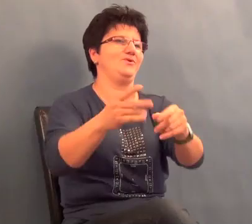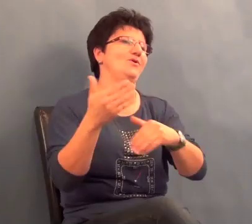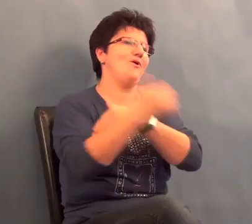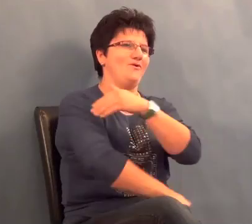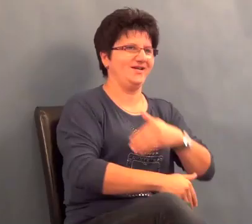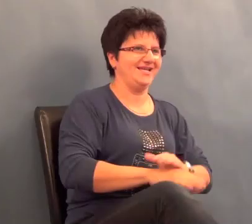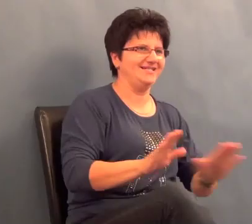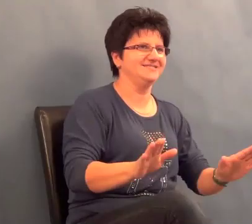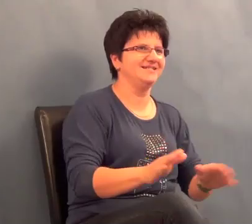Koniec.